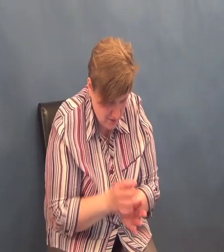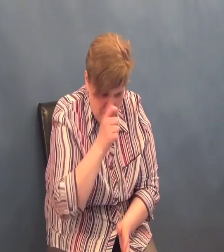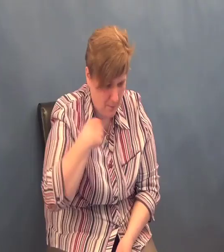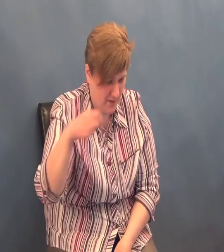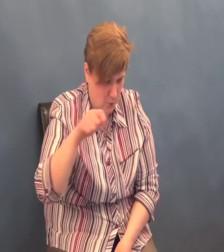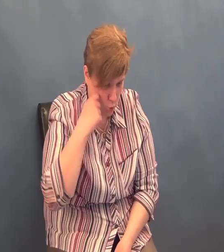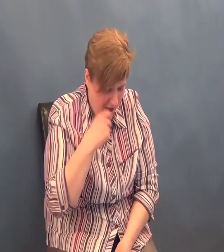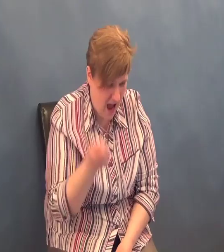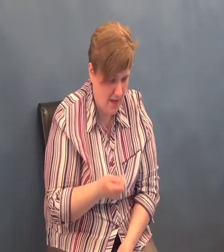Wyjeżdżam do dziadka.